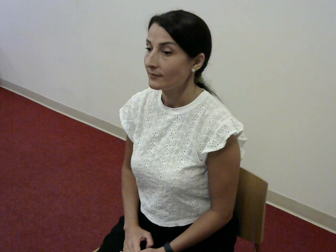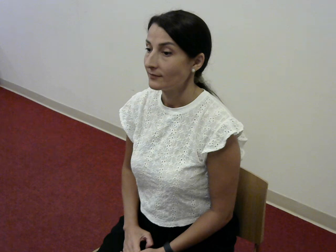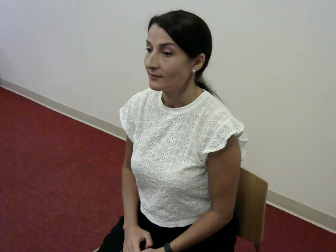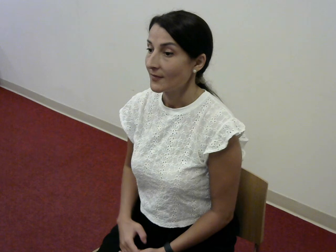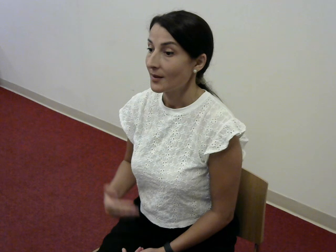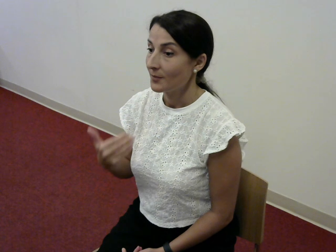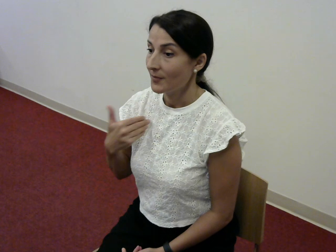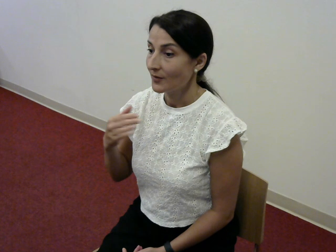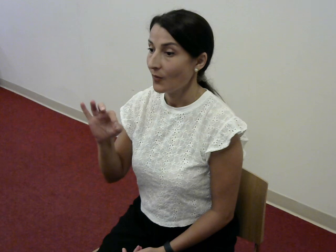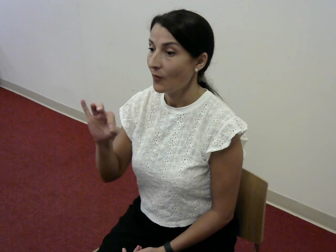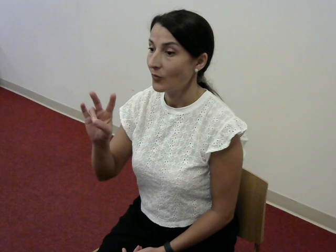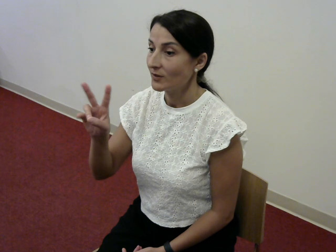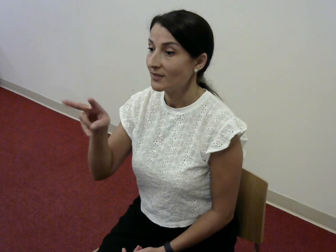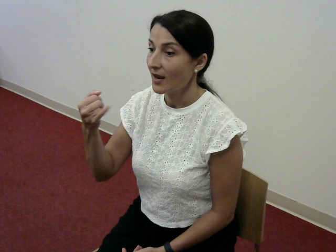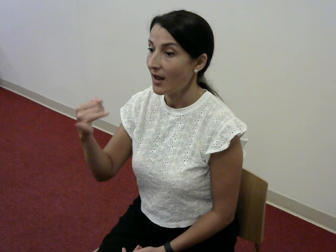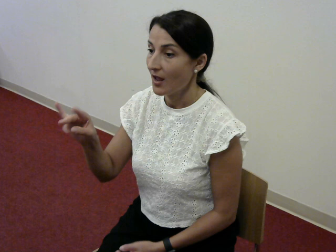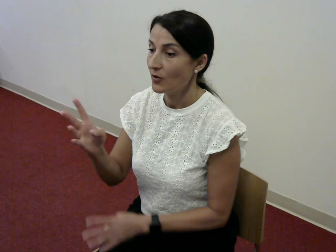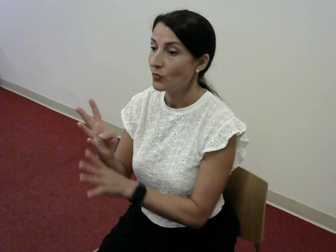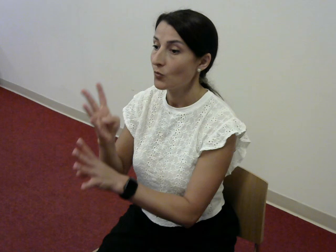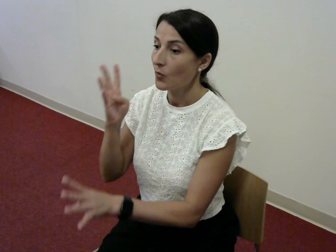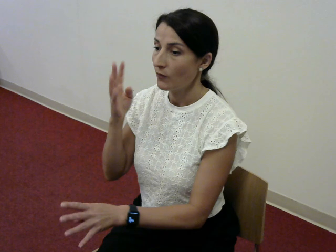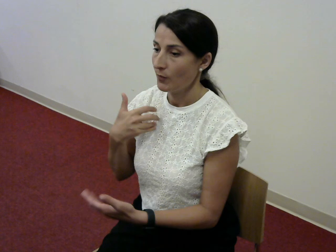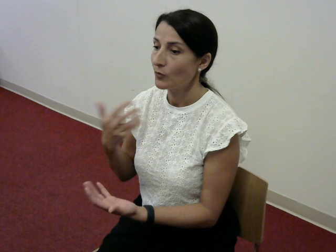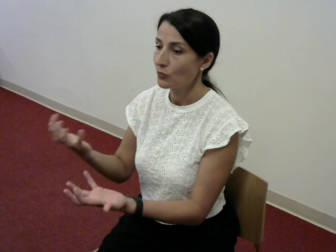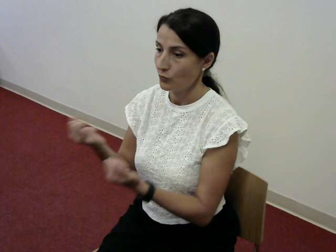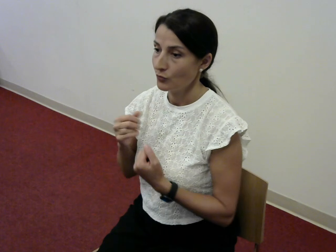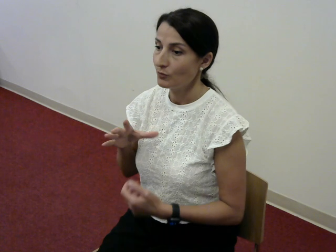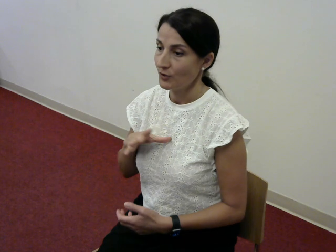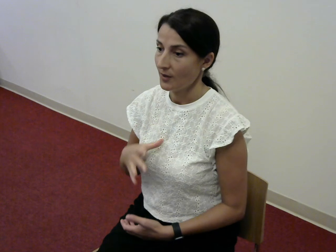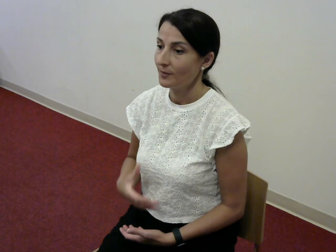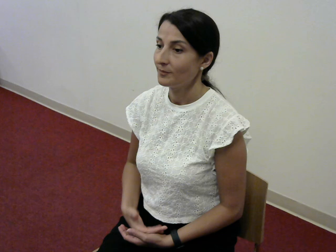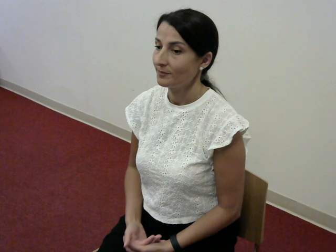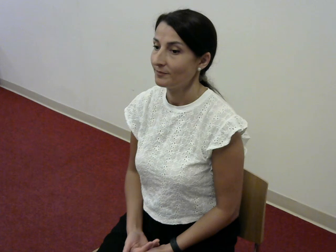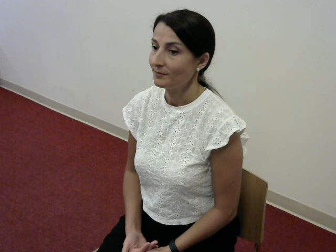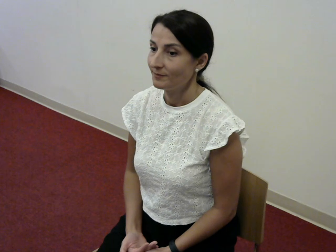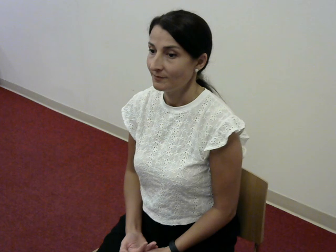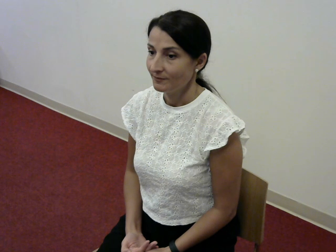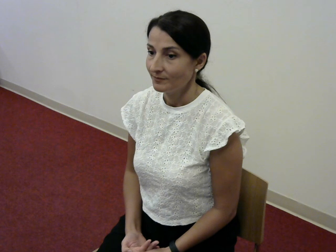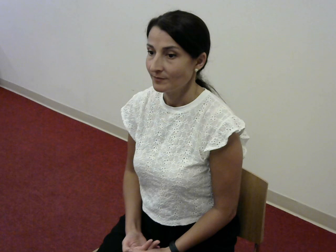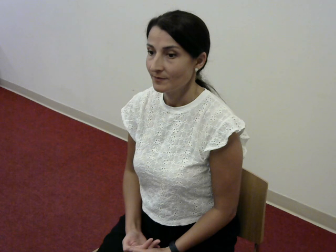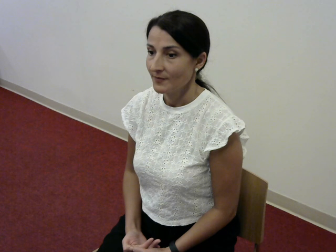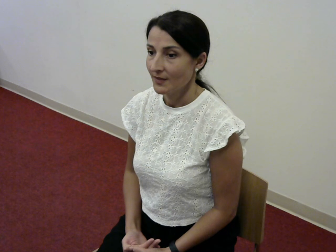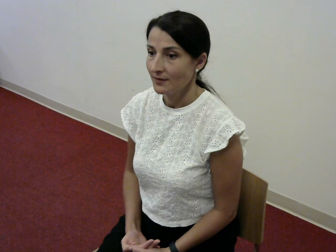Mən onlayn növbə götürmüşəm